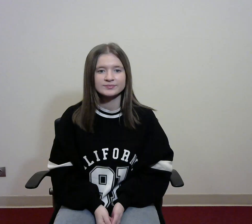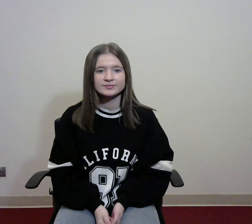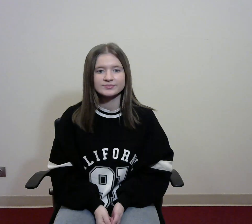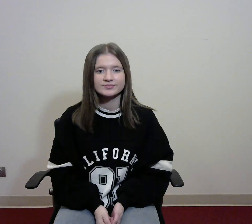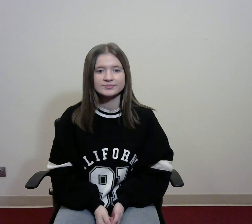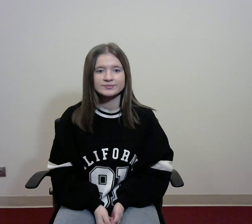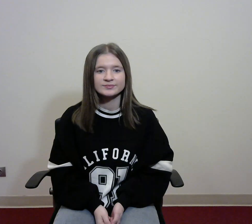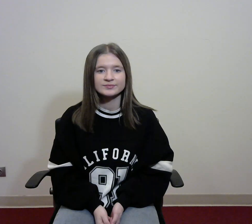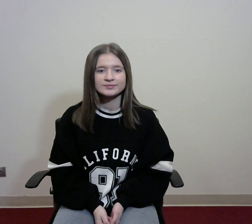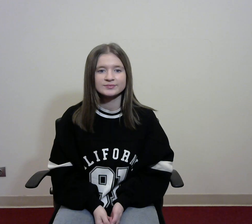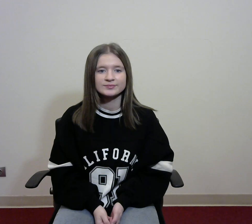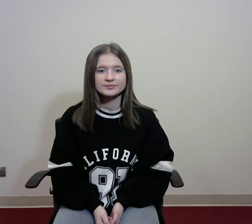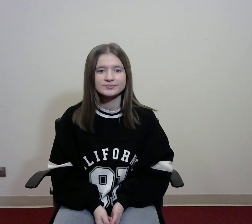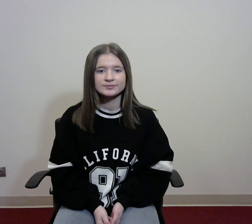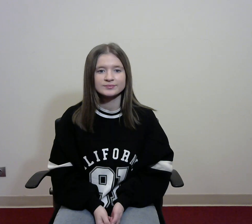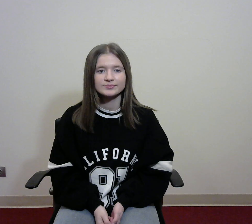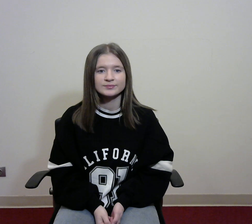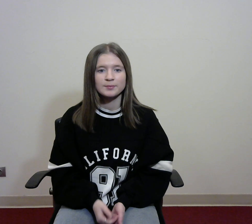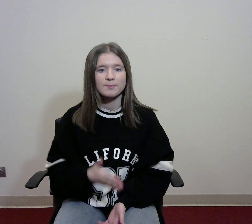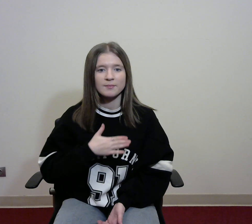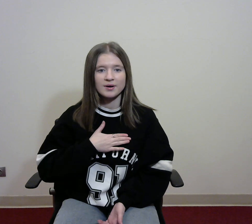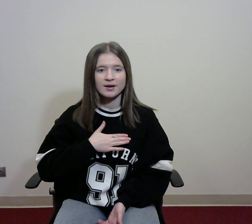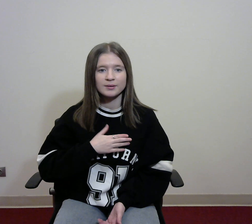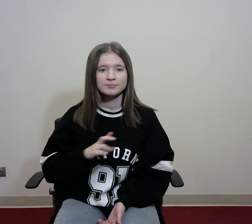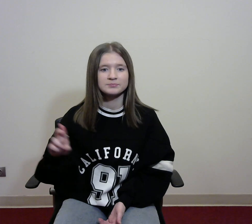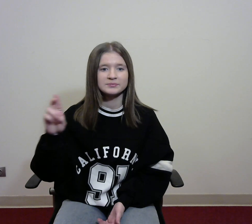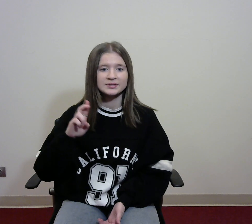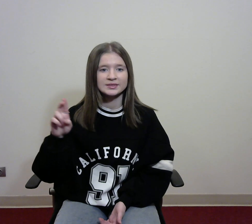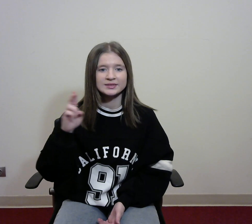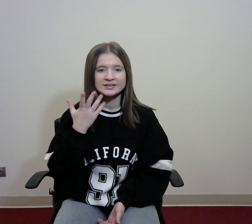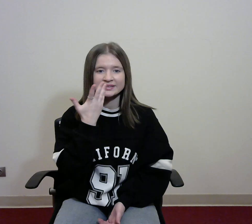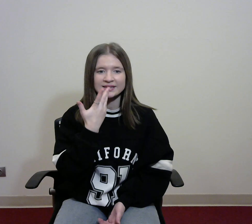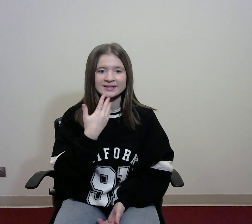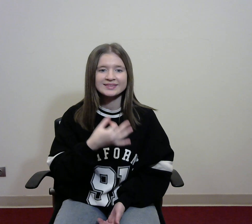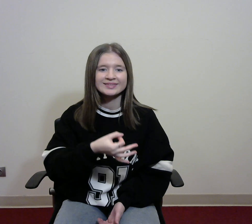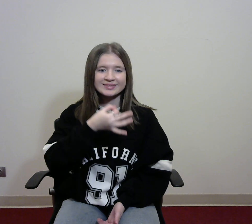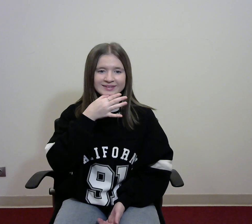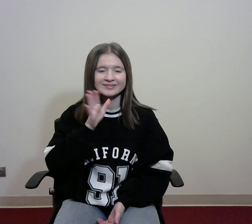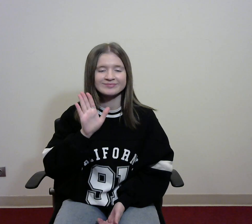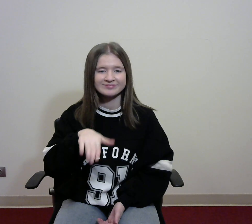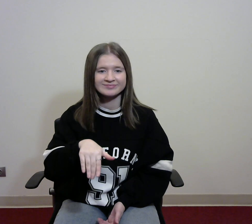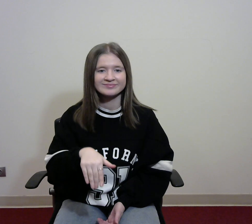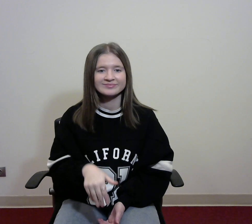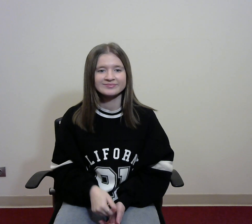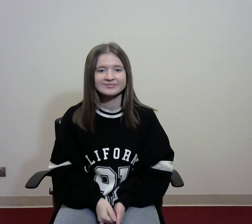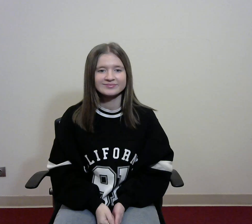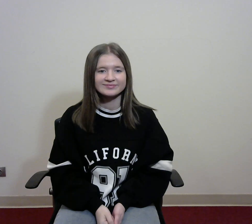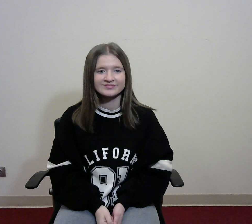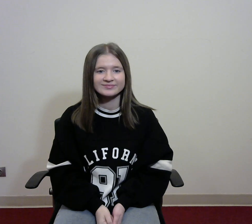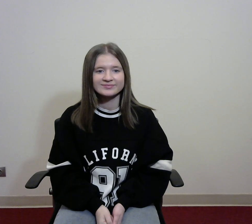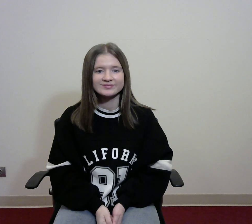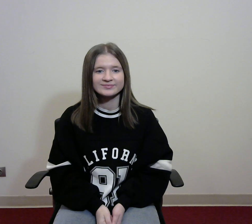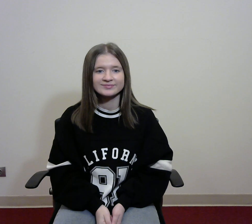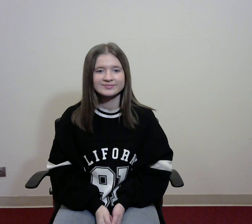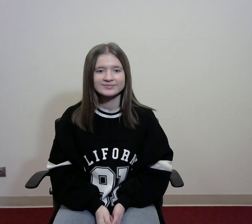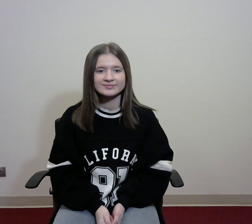Mənim bənövşəyi rəngdən xoşum gəlir